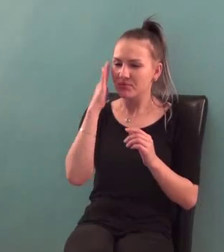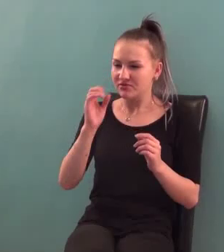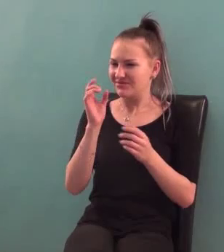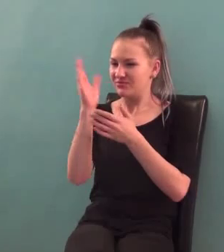Szyba jest pęknięta.